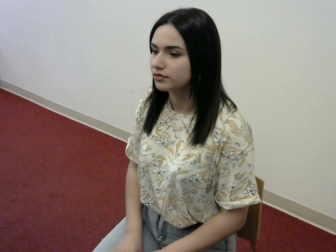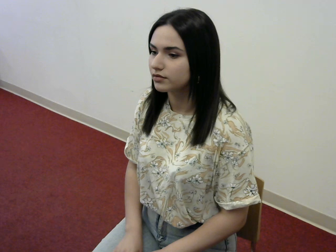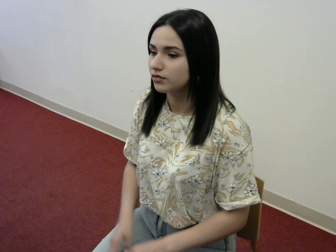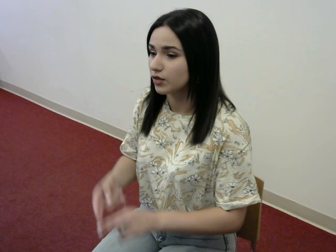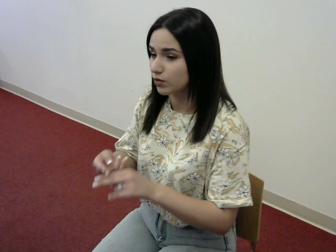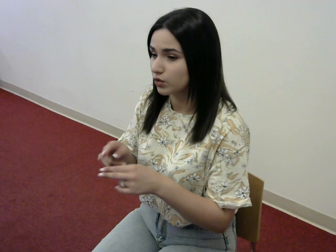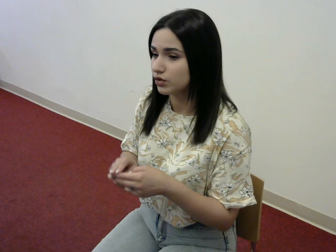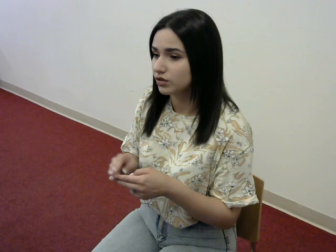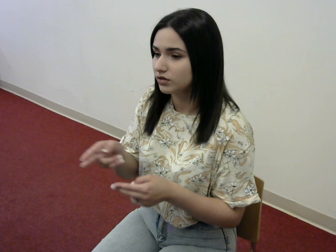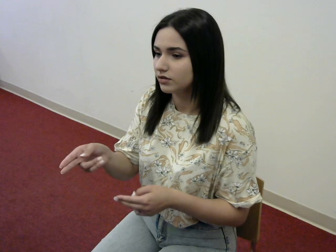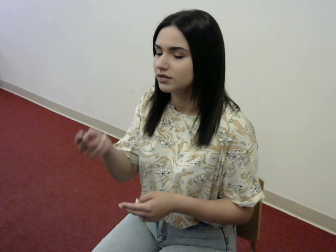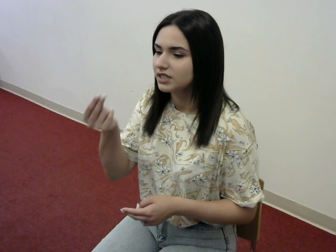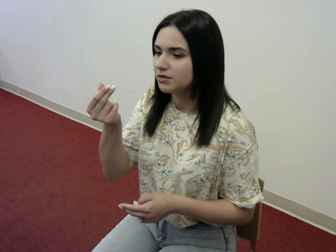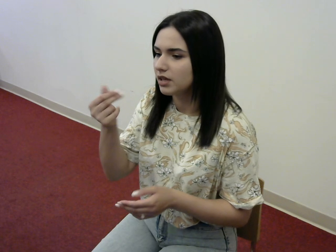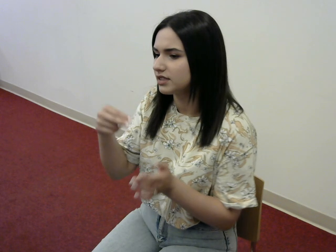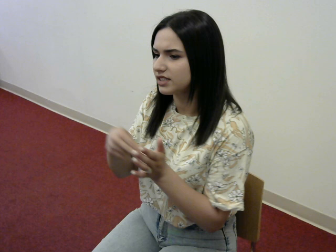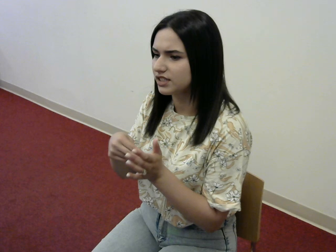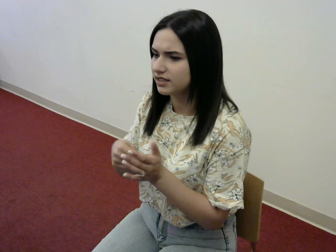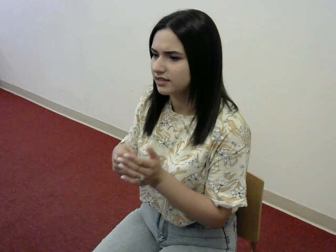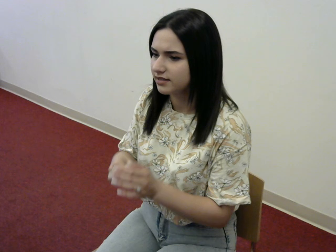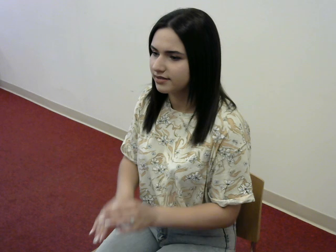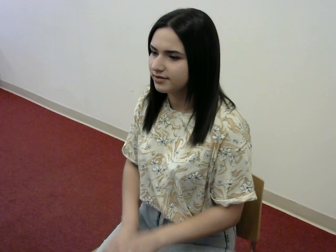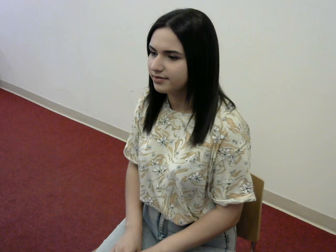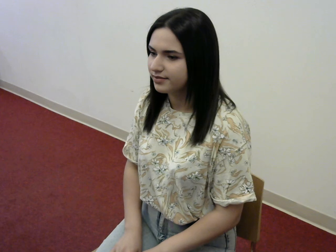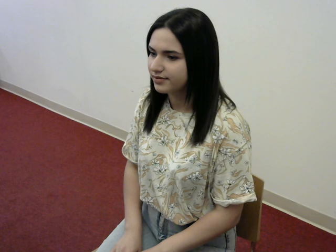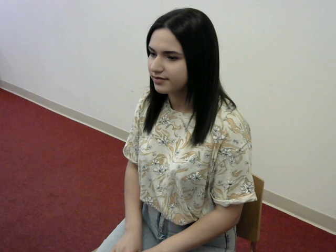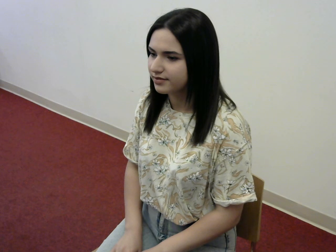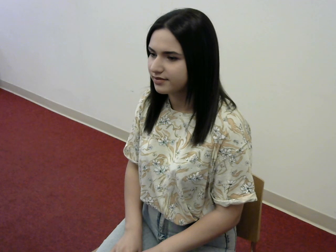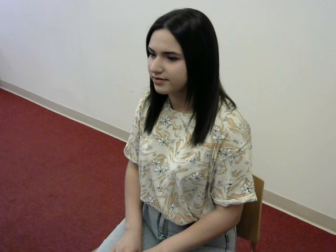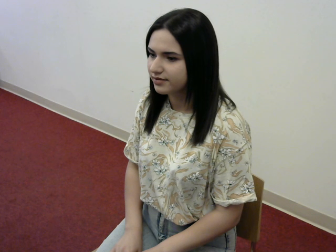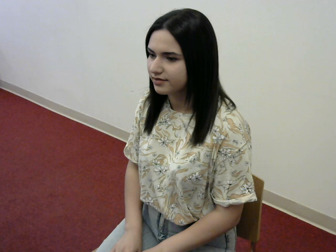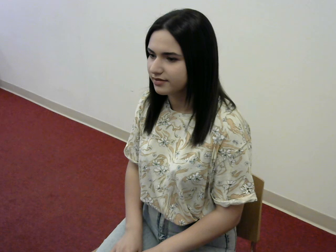Bu neçəyədir?